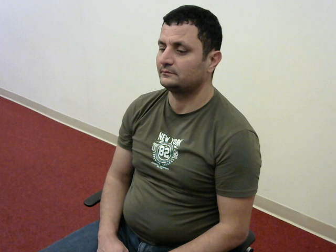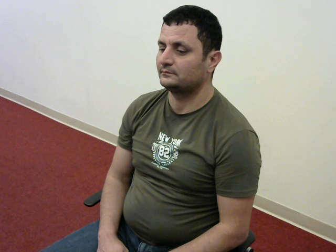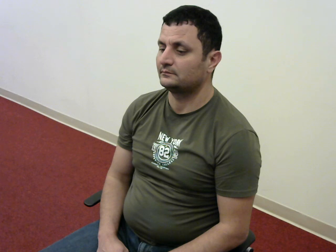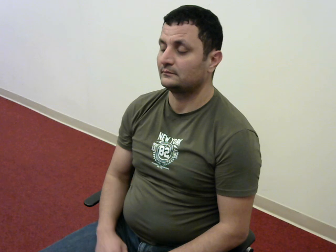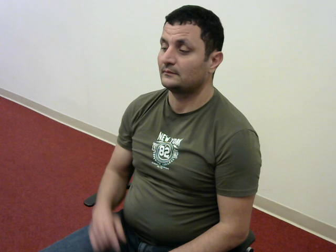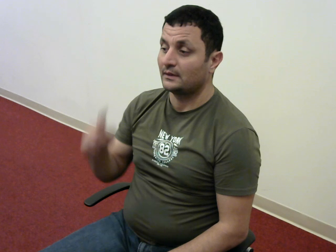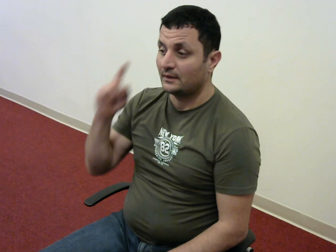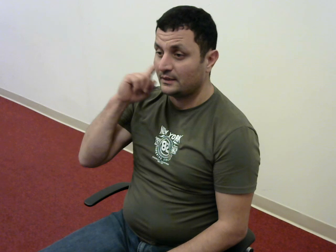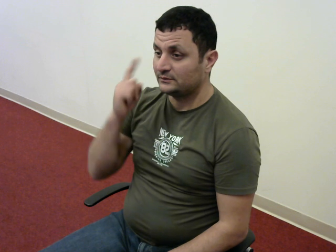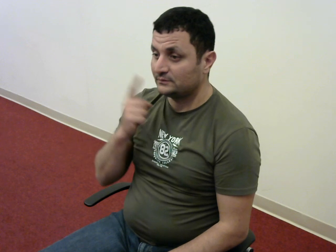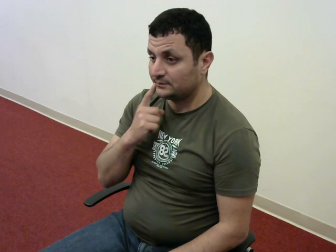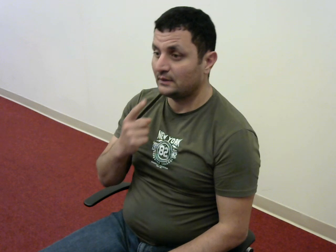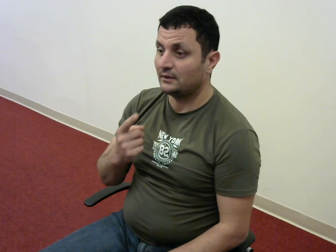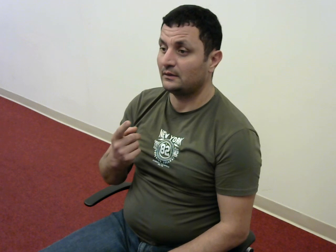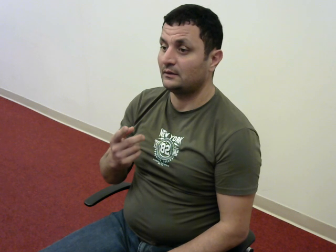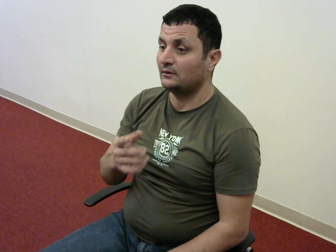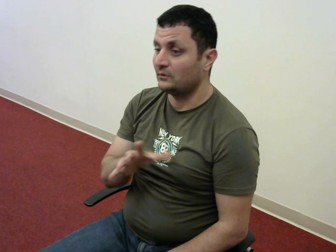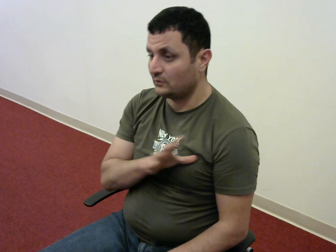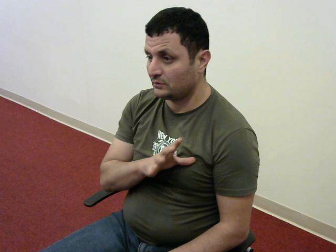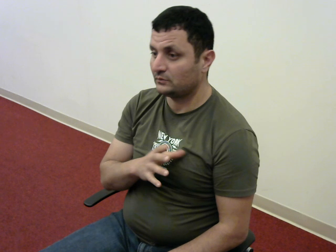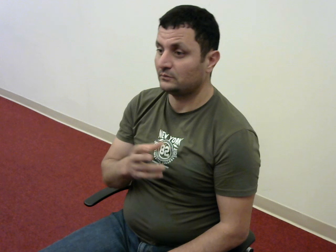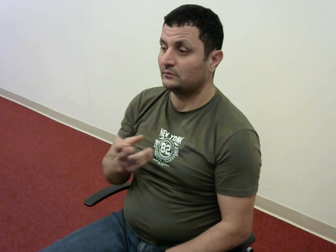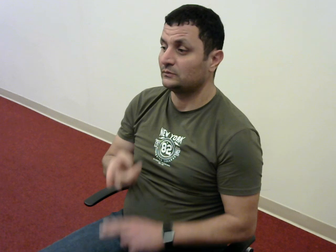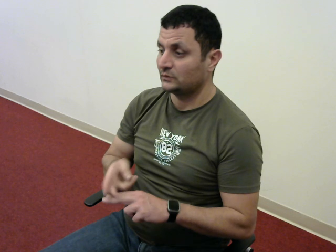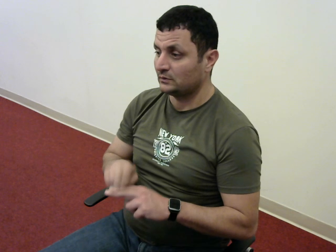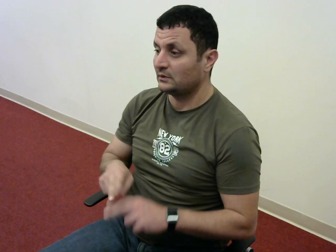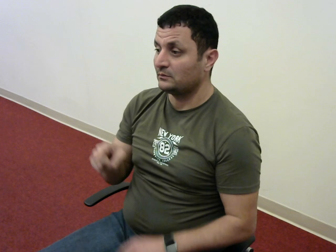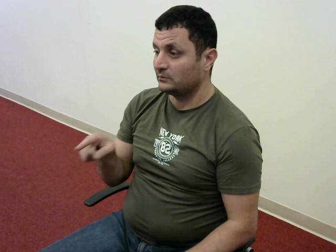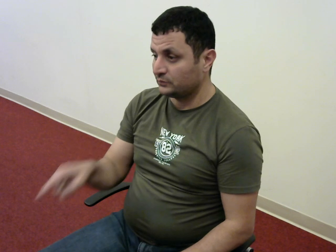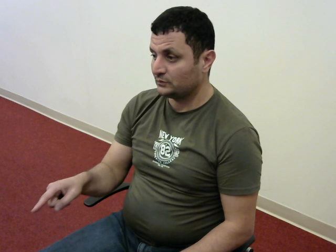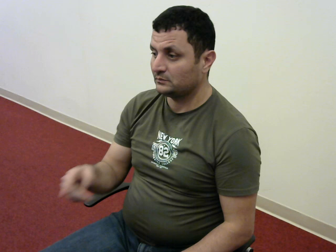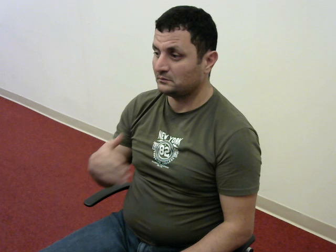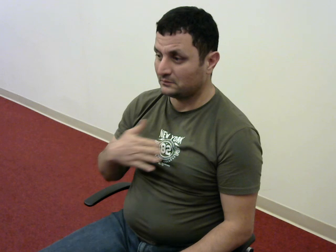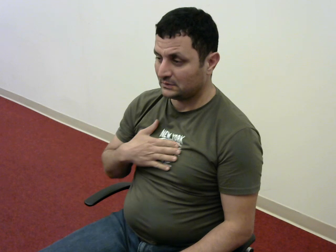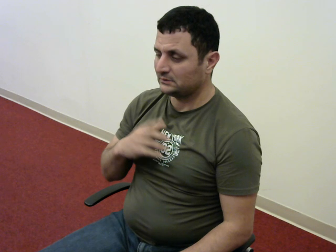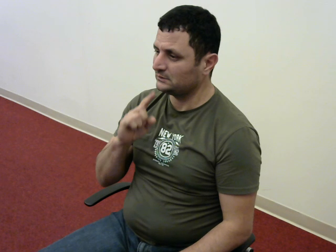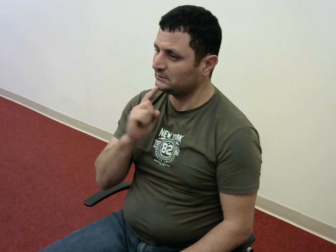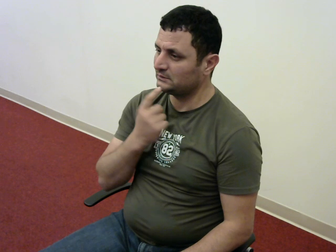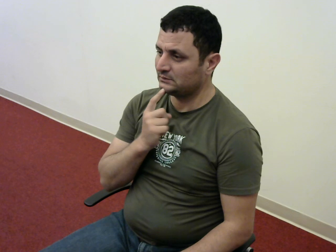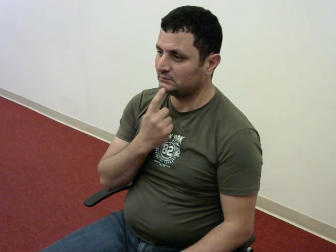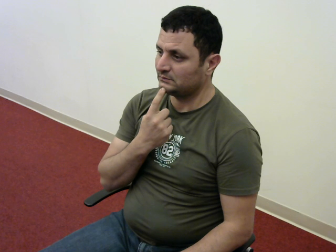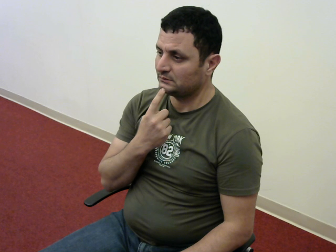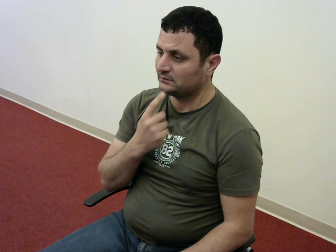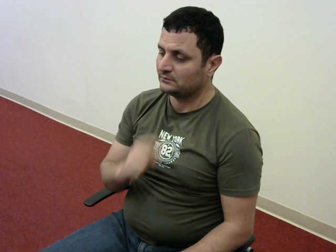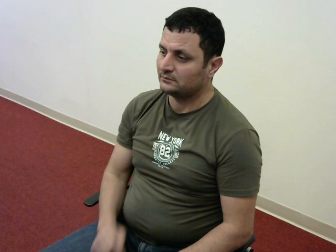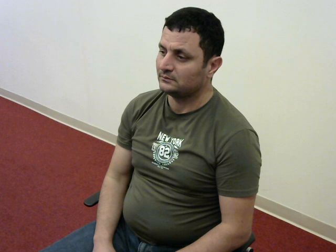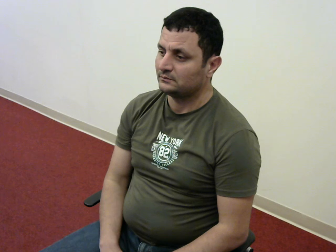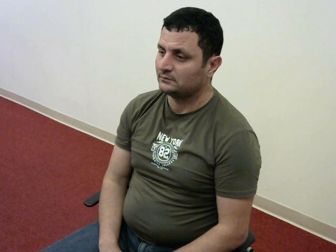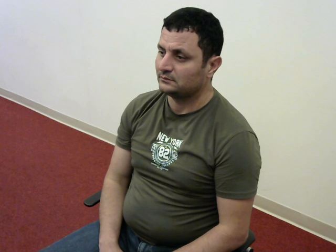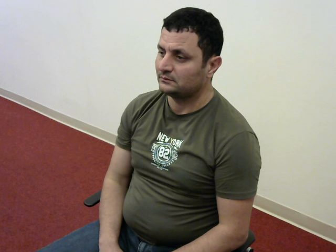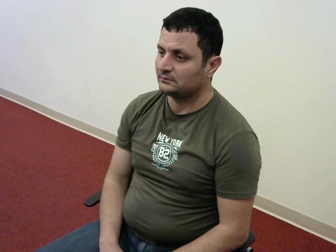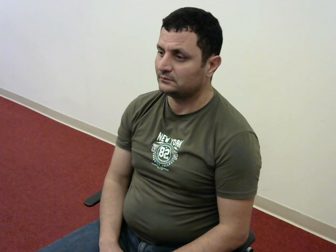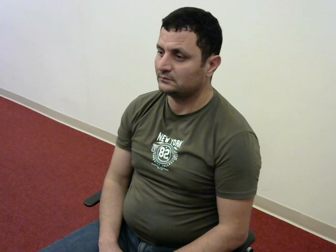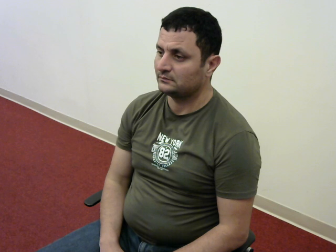Eşitmə məhdudiyyəti olduğuna görə bu mənə çətindir